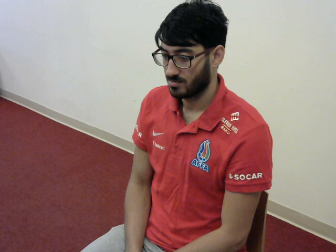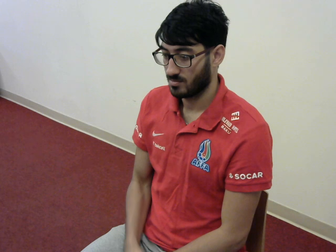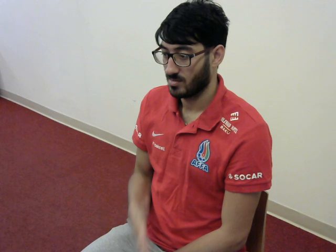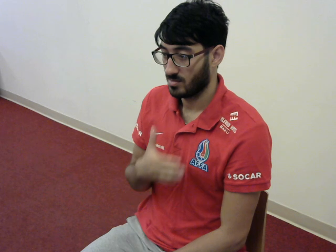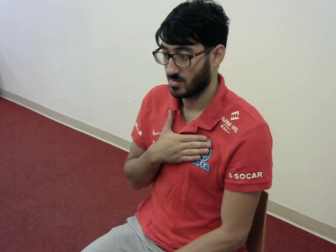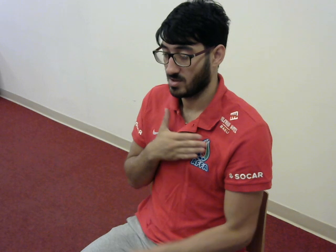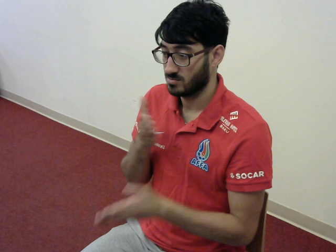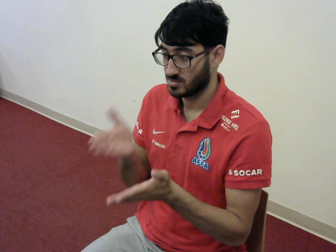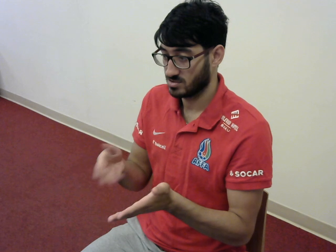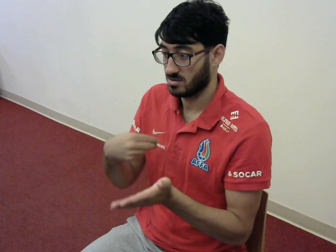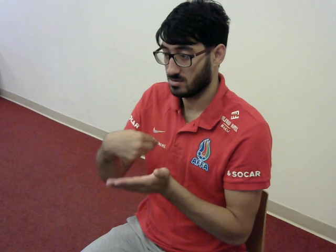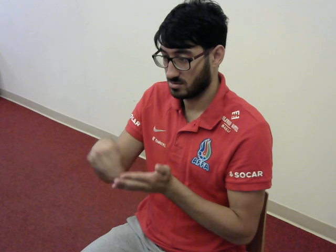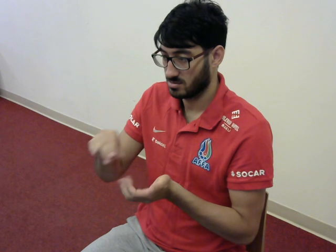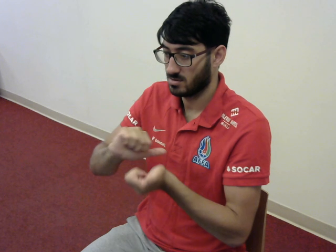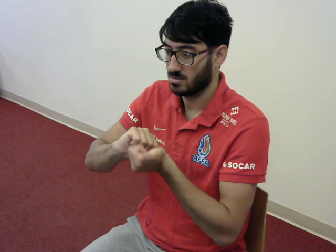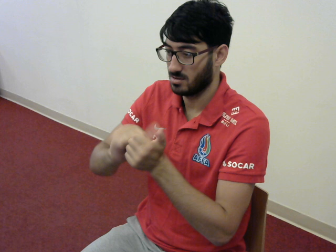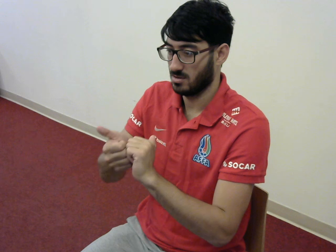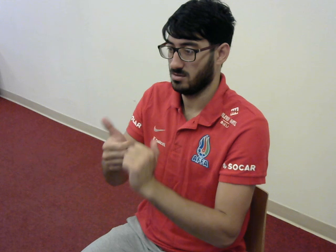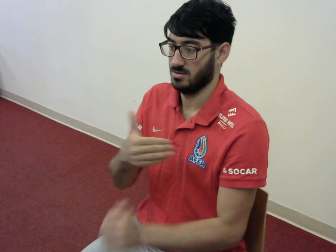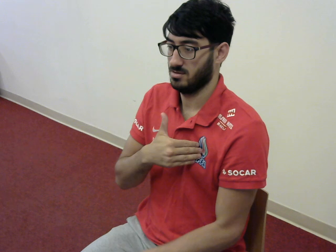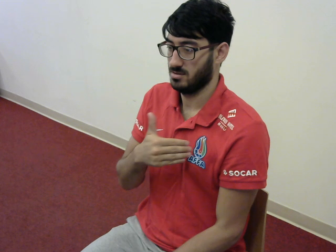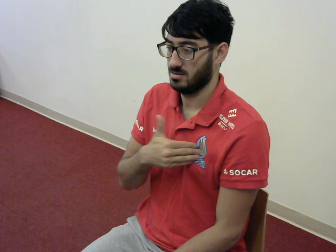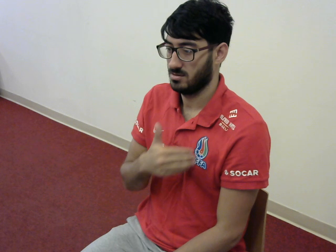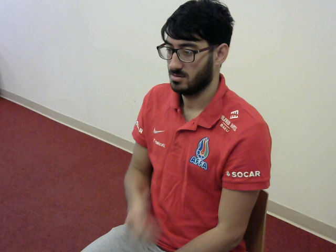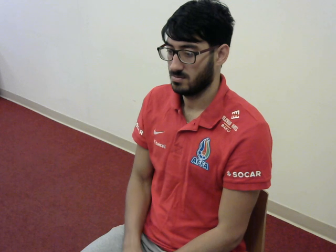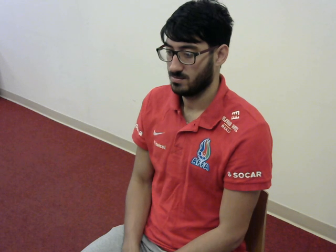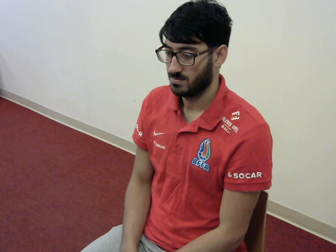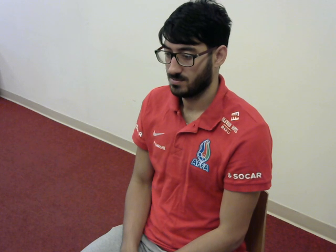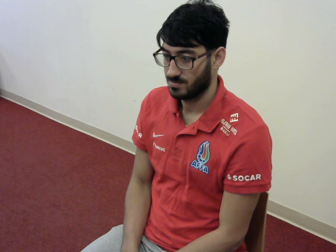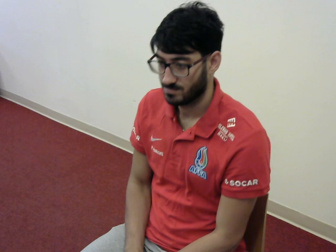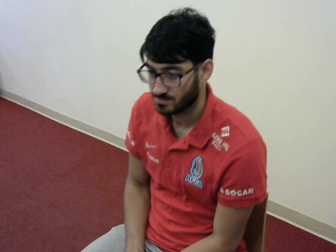Mən buradan aldıqlarımı dəyişmək istəyirəm